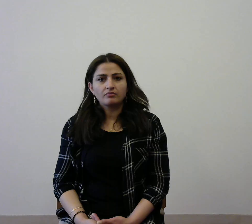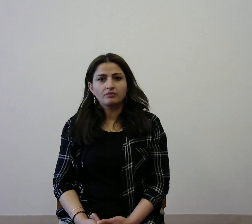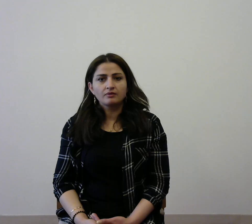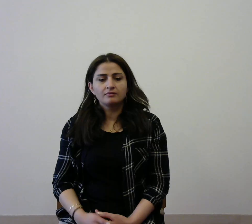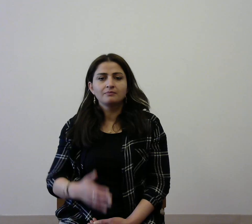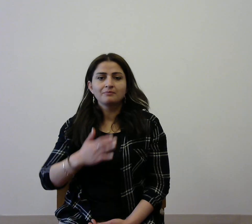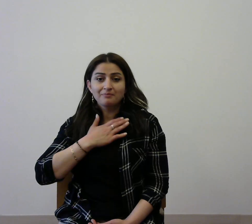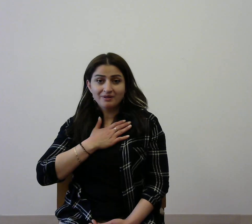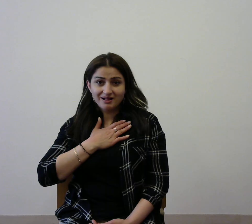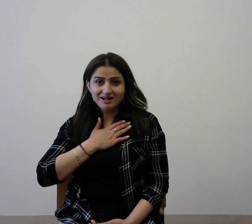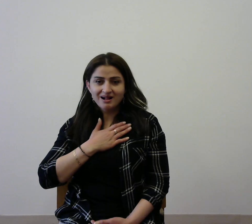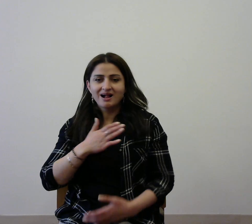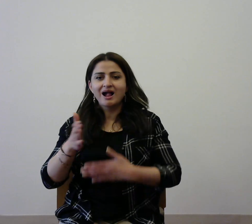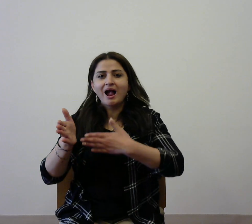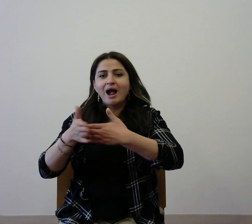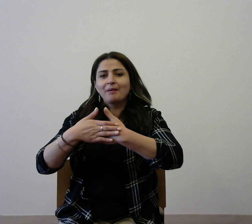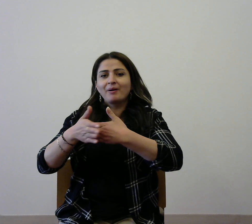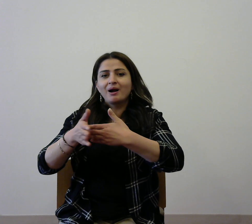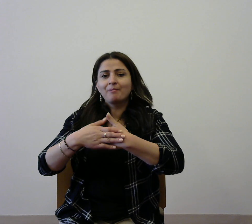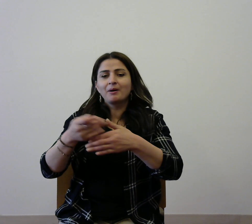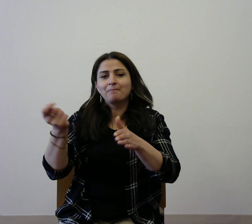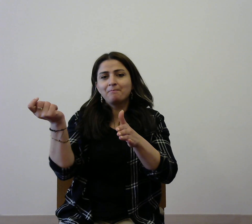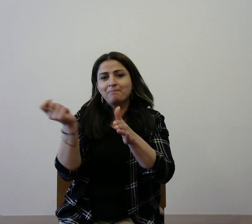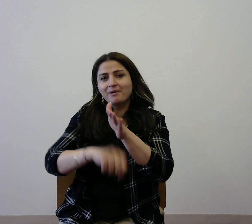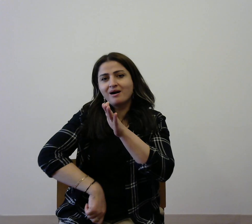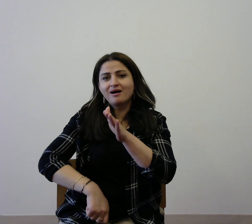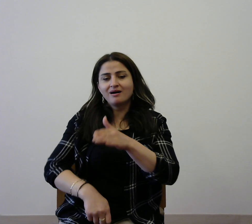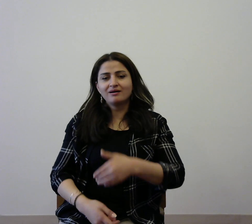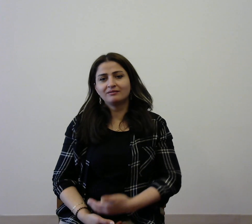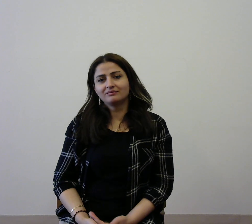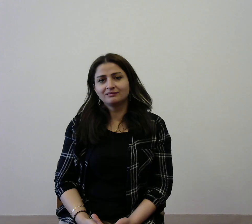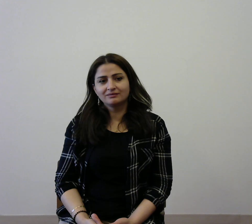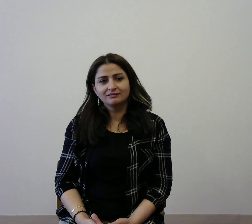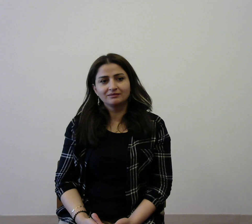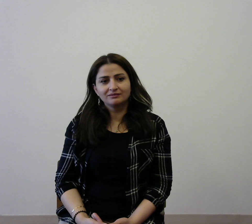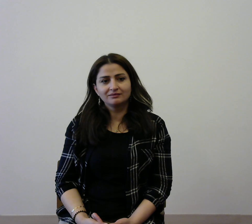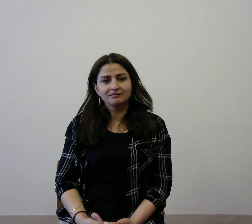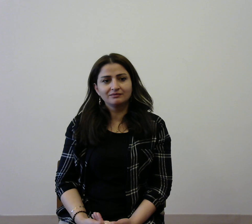Bizim qapımız bağlıdır